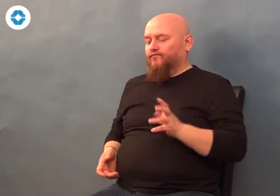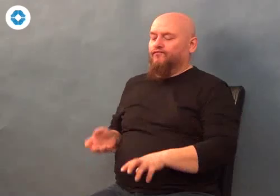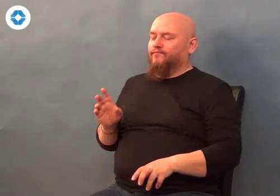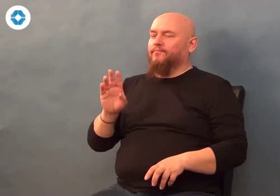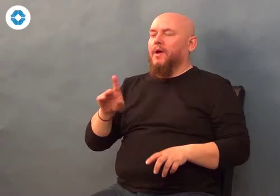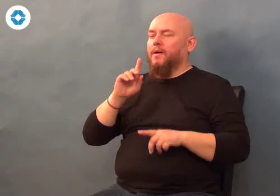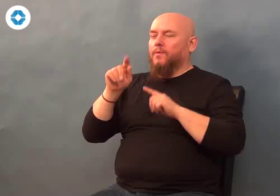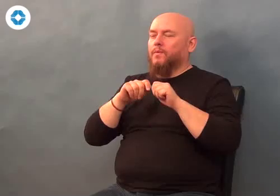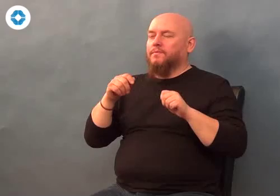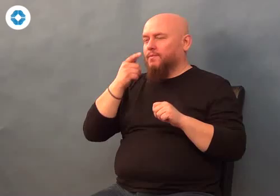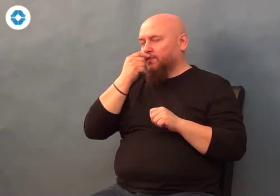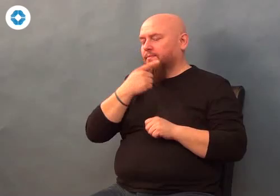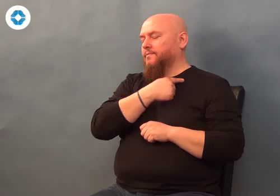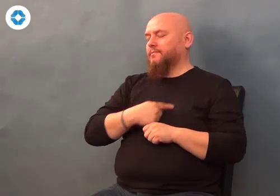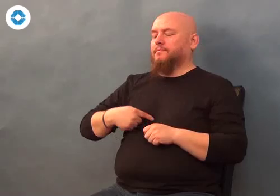Na szyi ma chustkę.